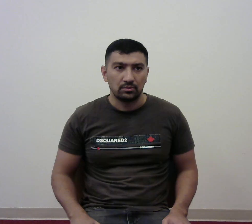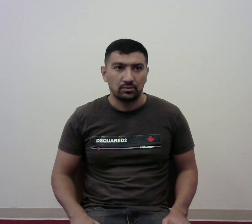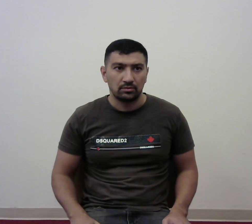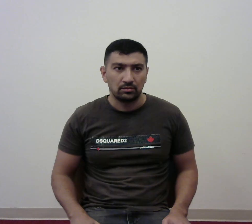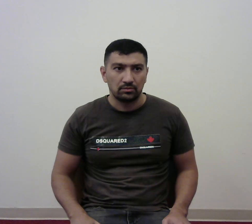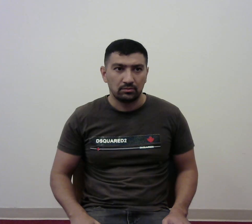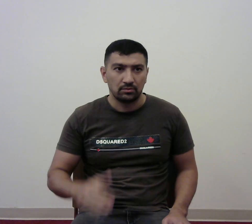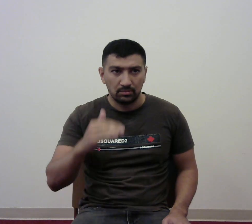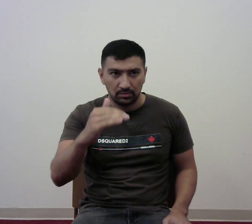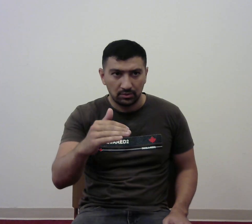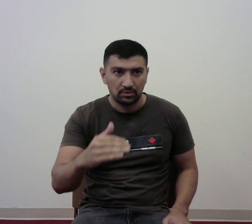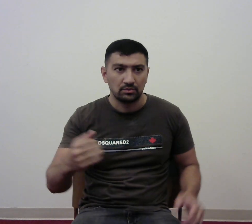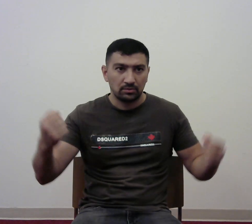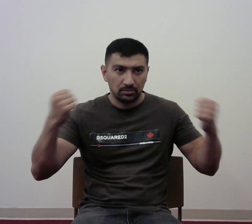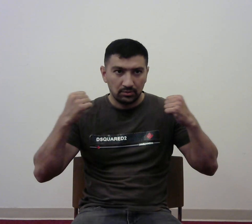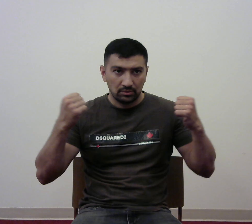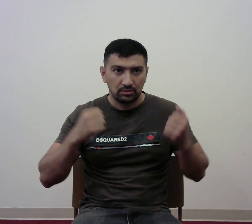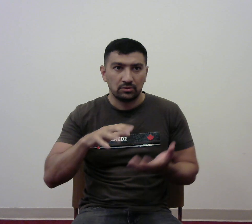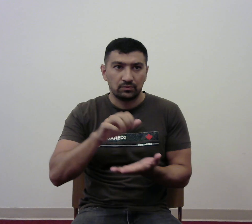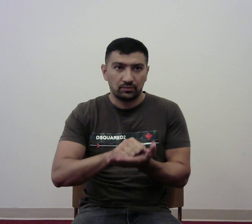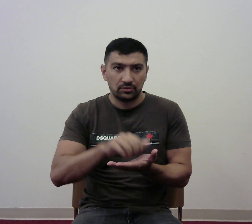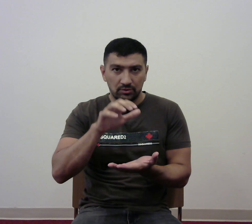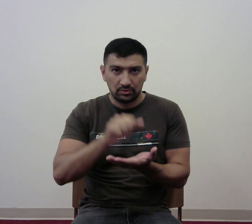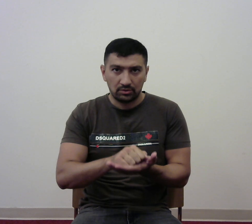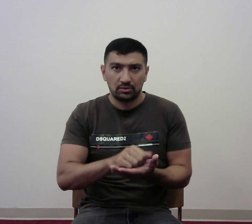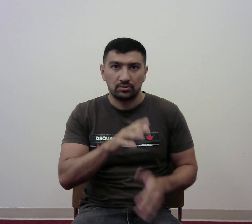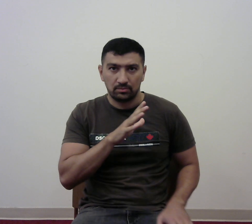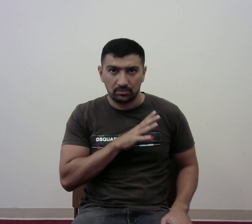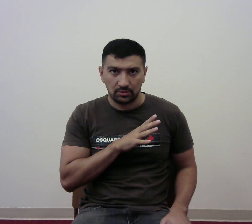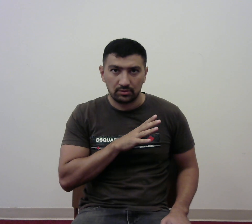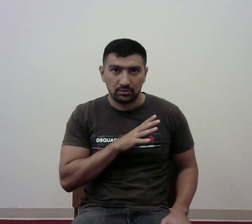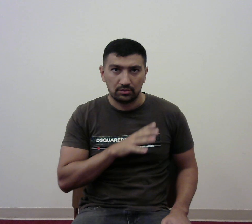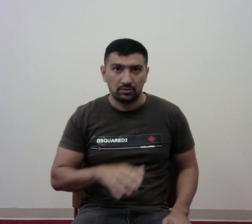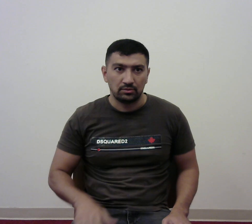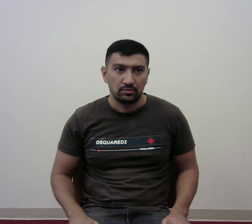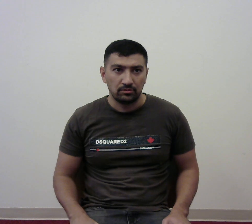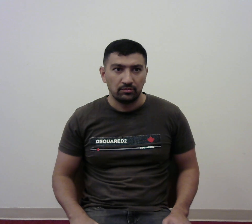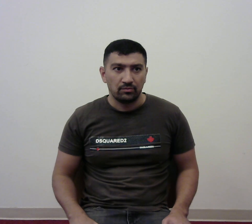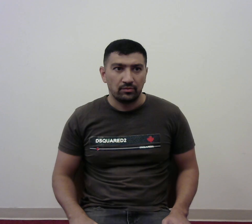Siz idmanla məşğul olursunuzmu?